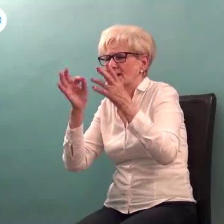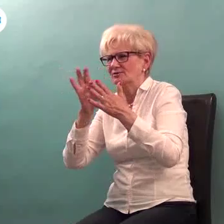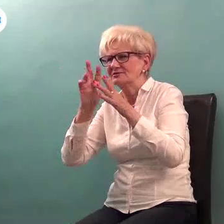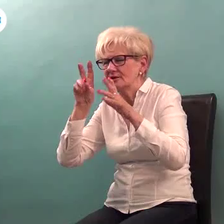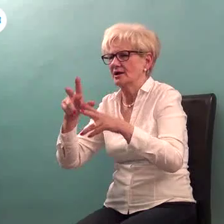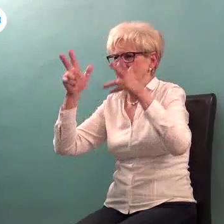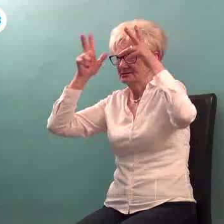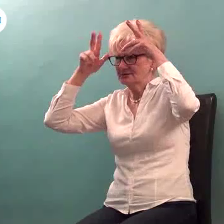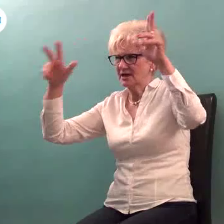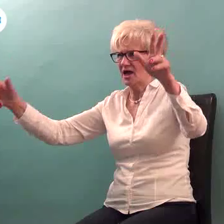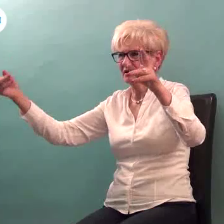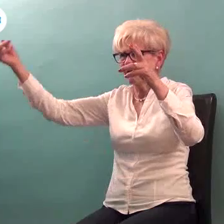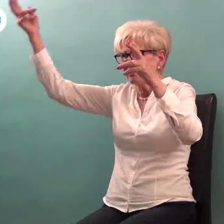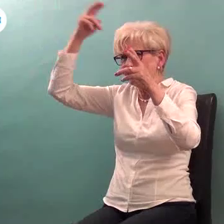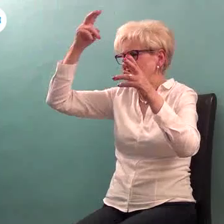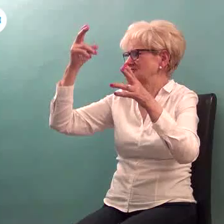Nagle pojawia się jeleń i bierze chłopca na swoje rogi.